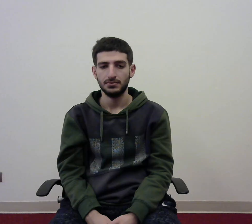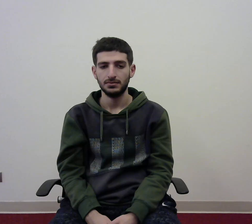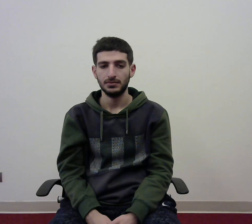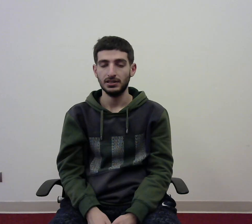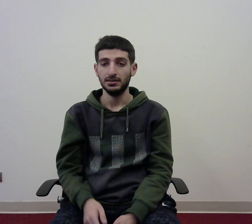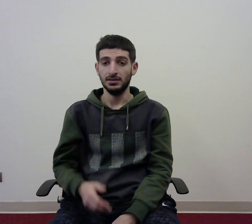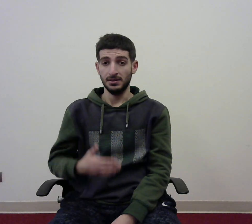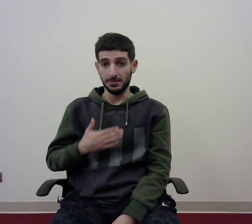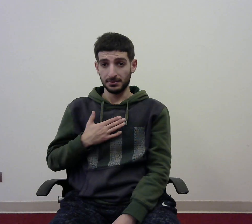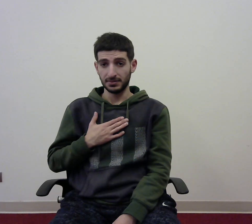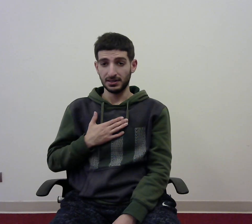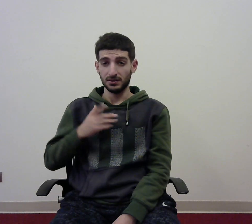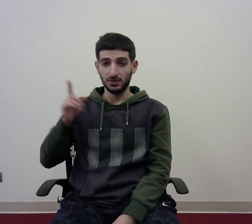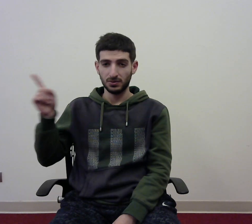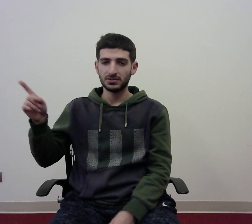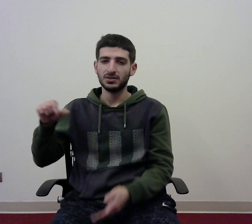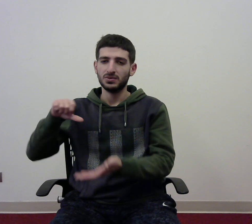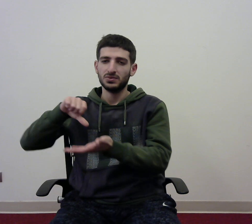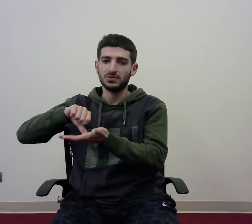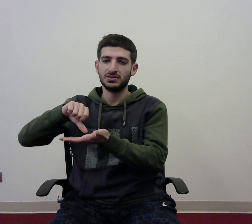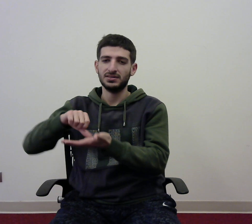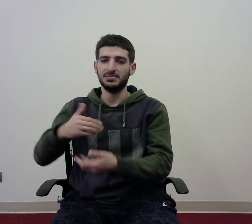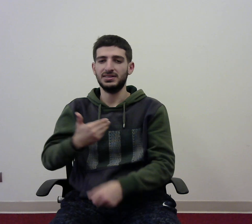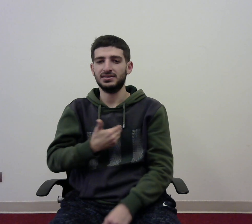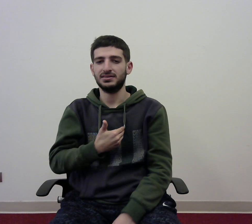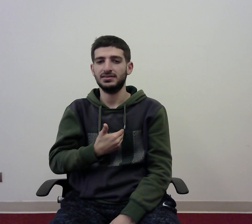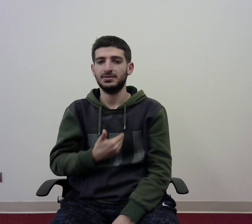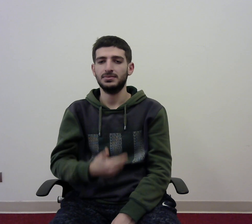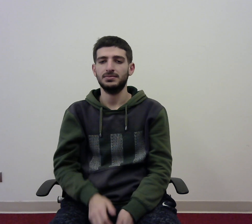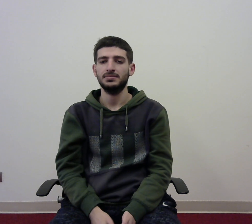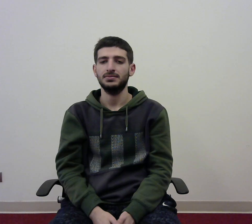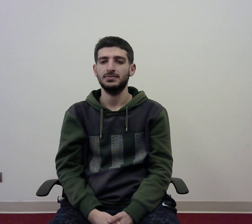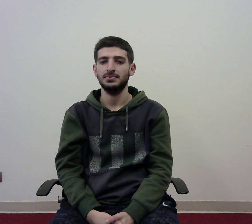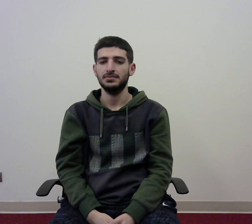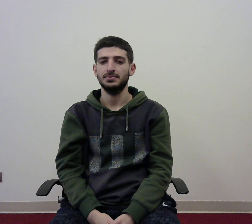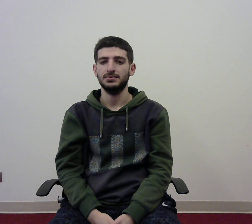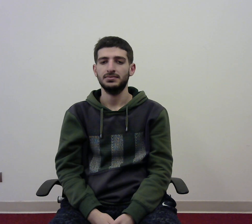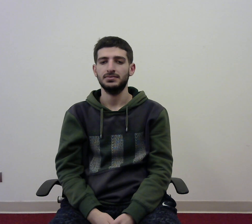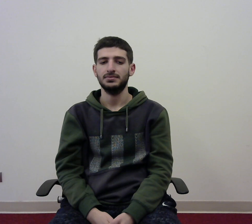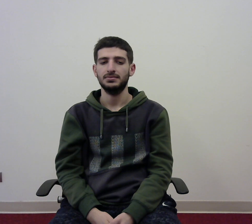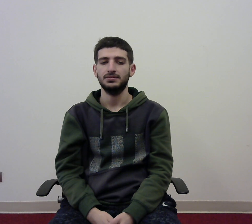Mən orda olmaq istəyərdim